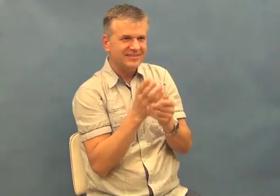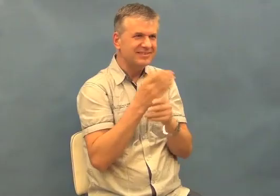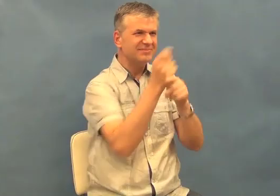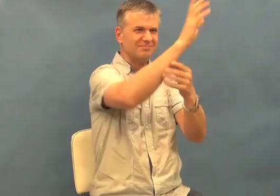Rzuca.